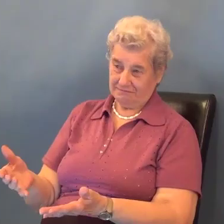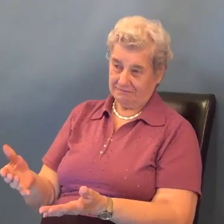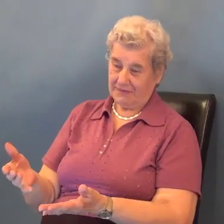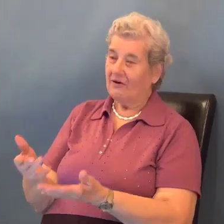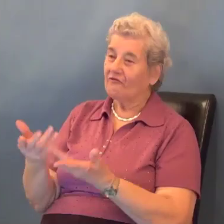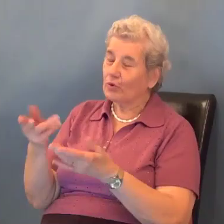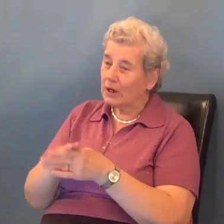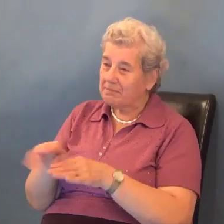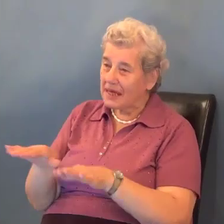W którym miejscu?